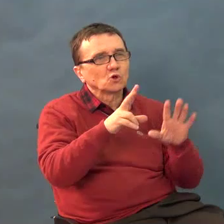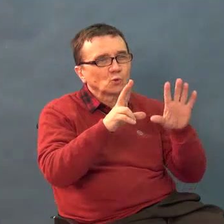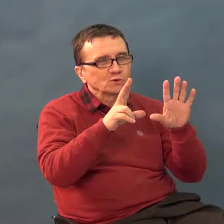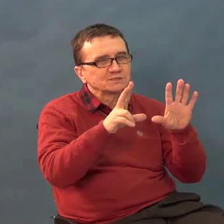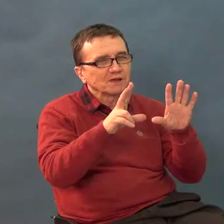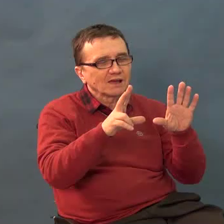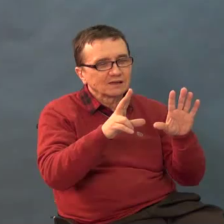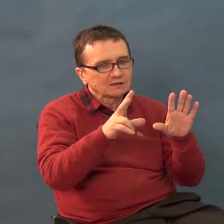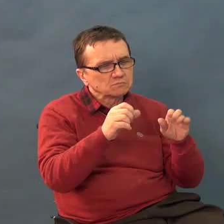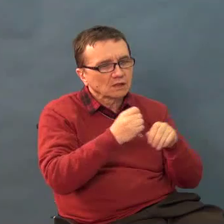Ósma.